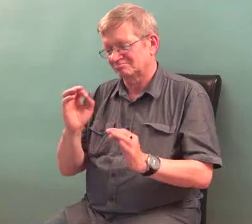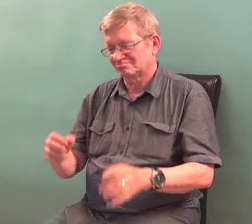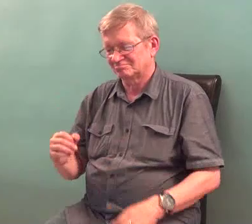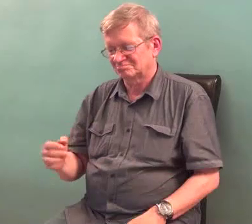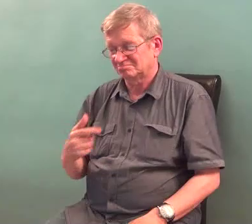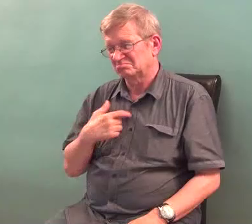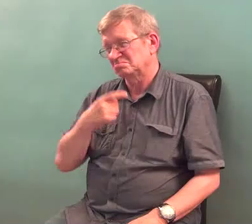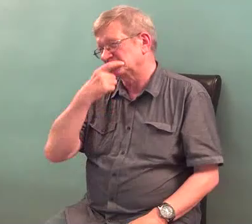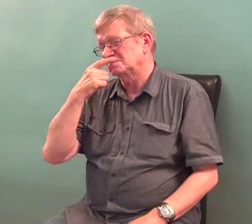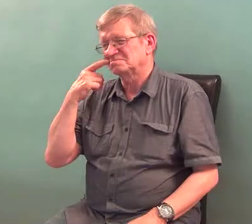Ja mam zęby...